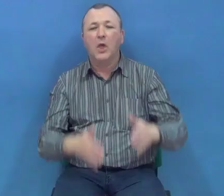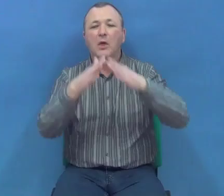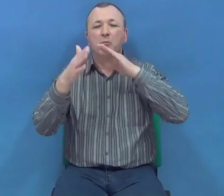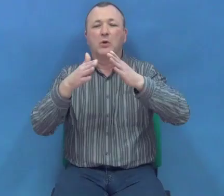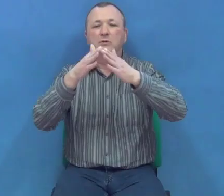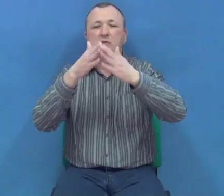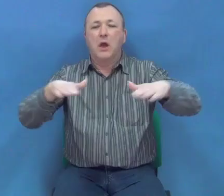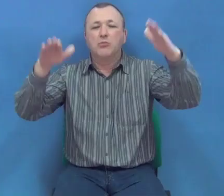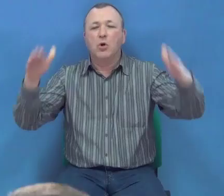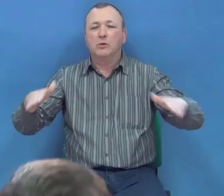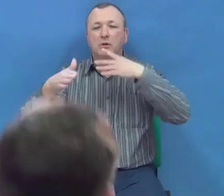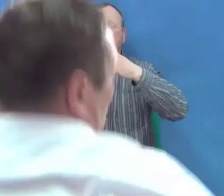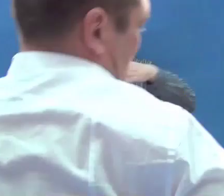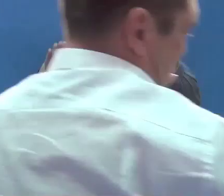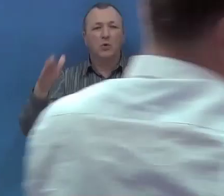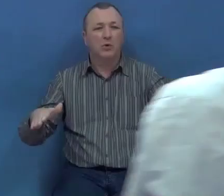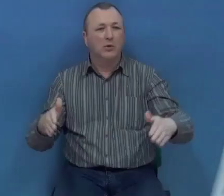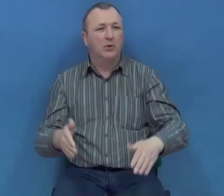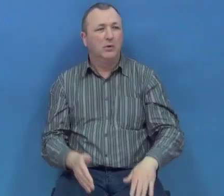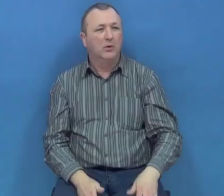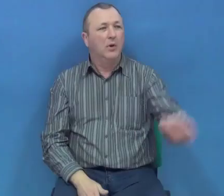Namiot podobny do domu.